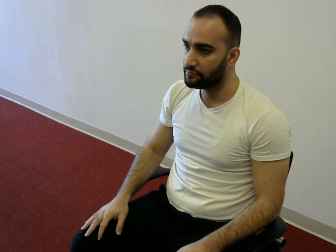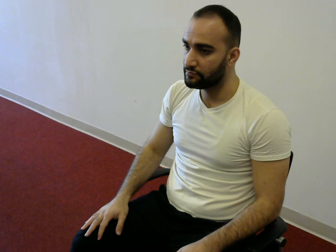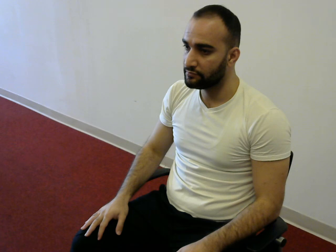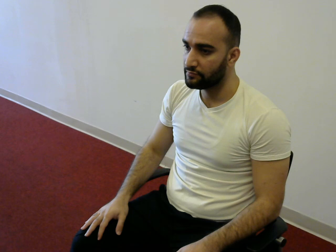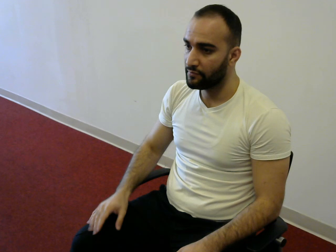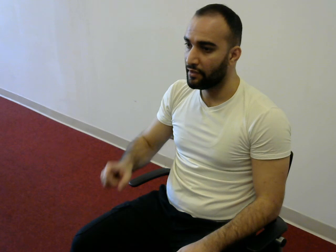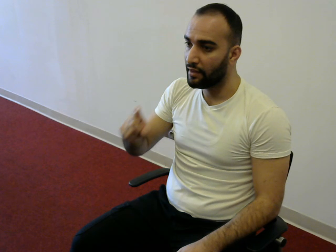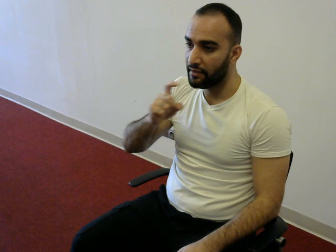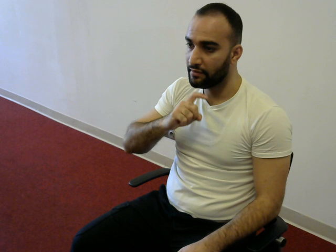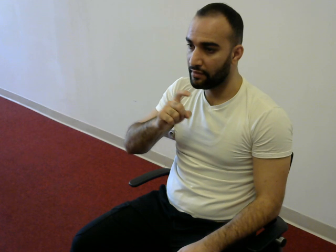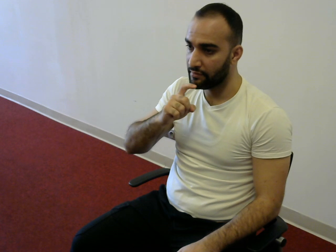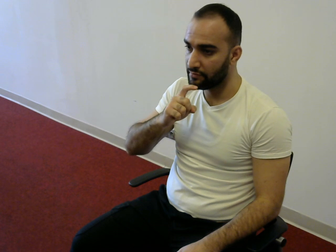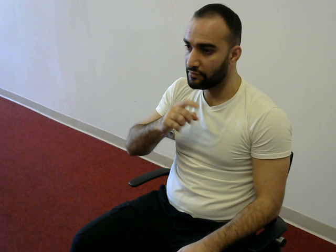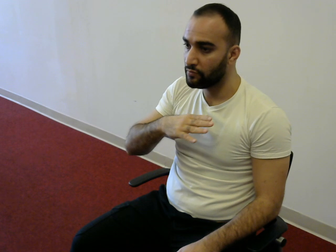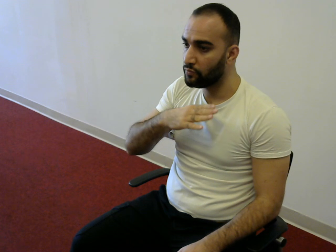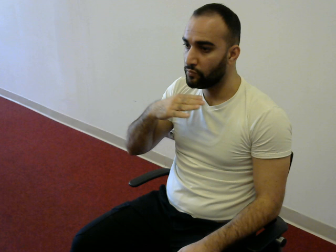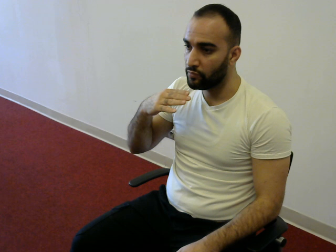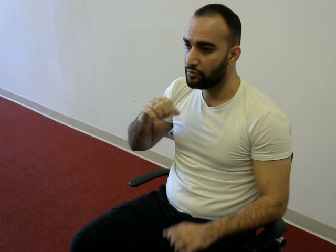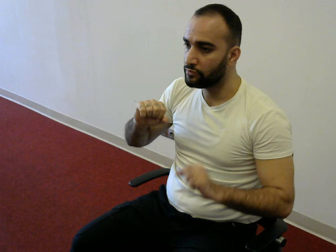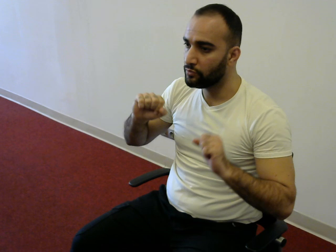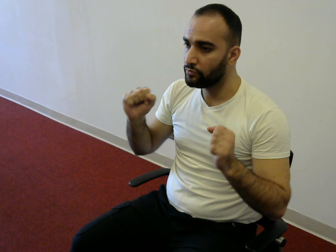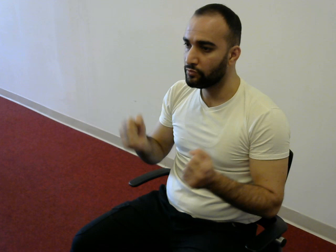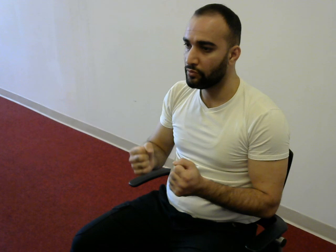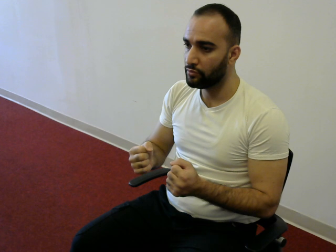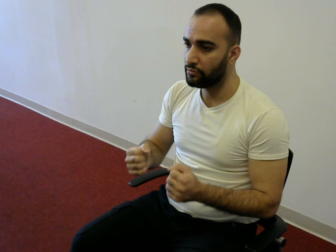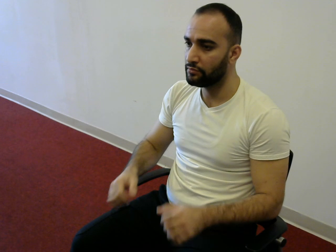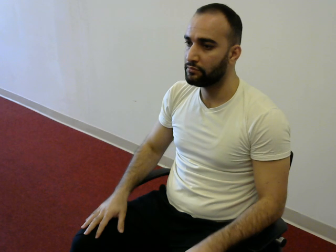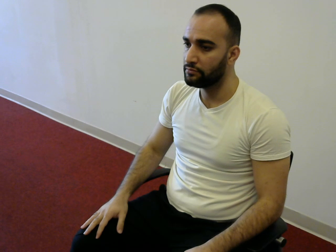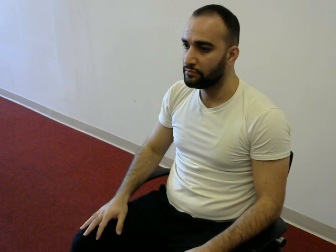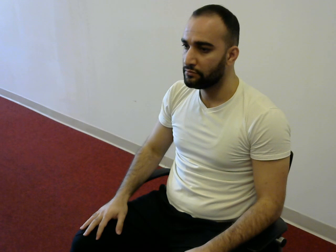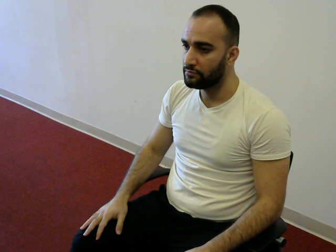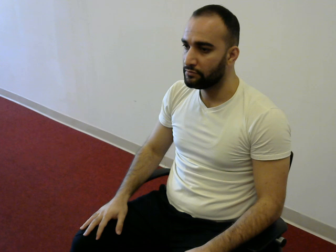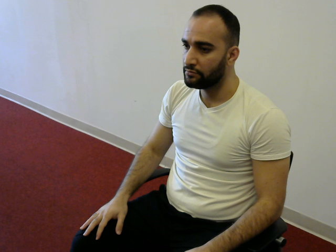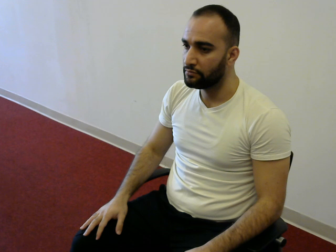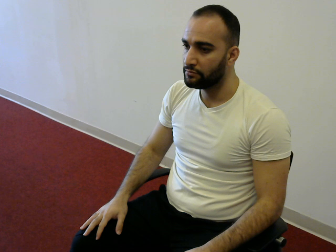Dondurma çox soyuqdur